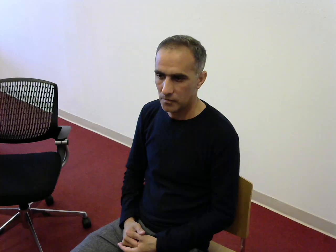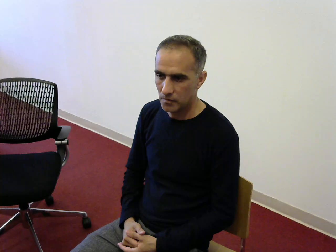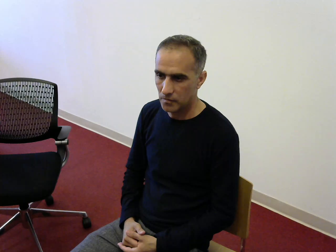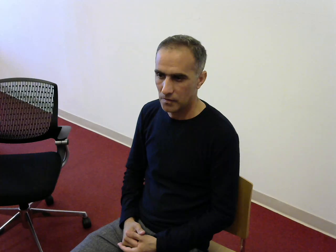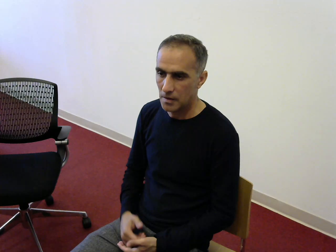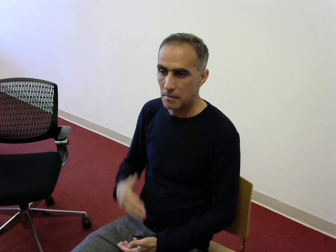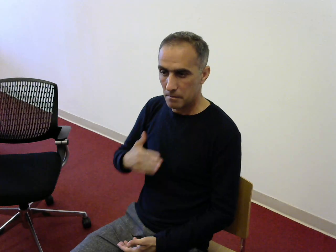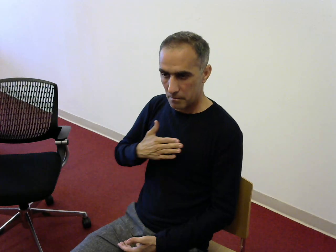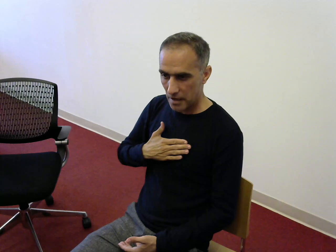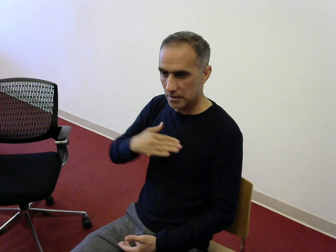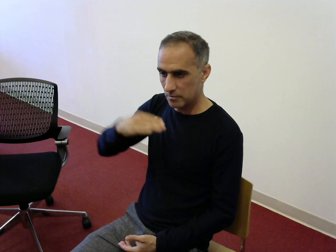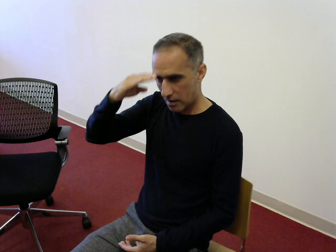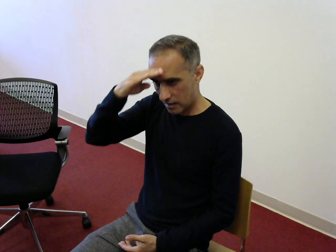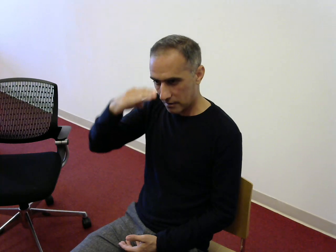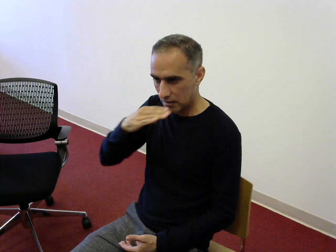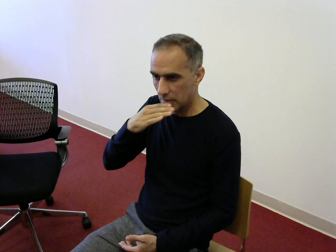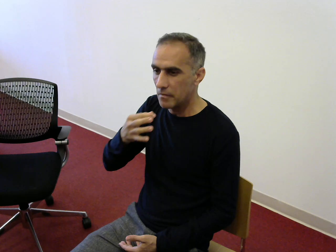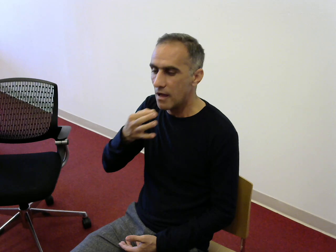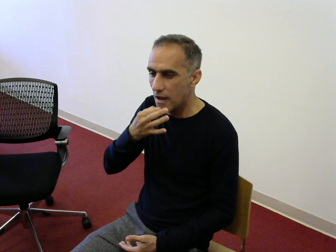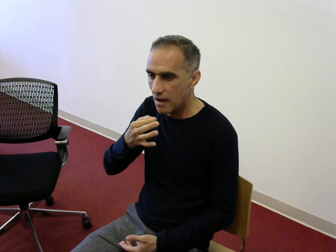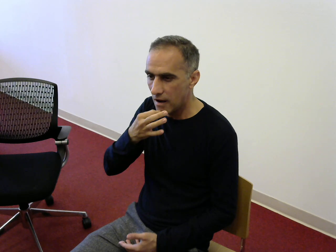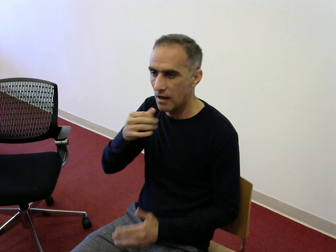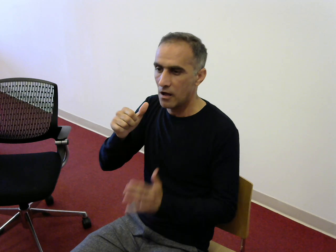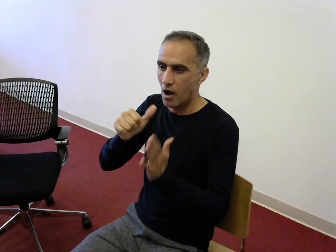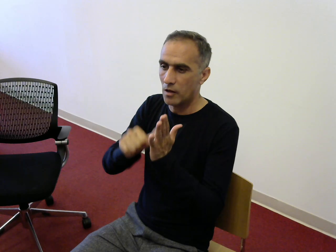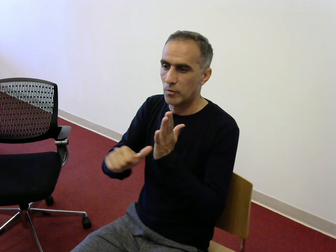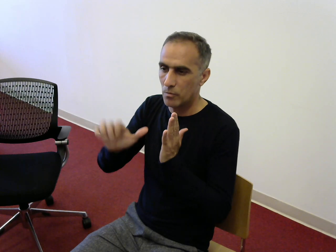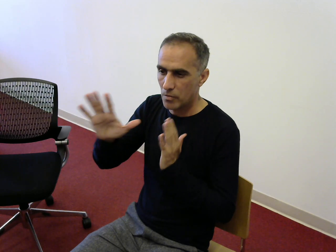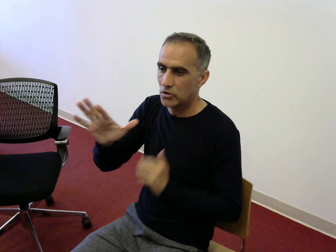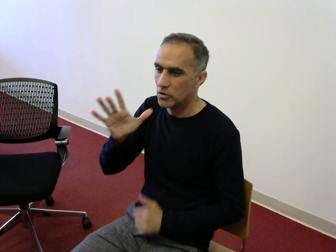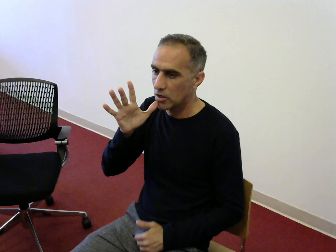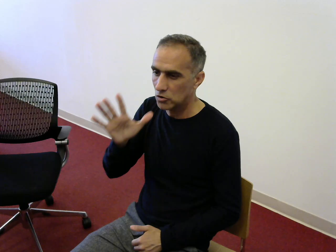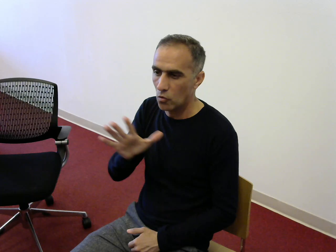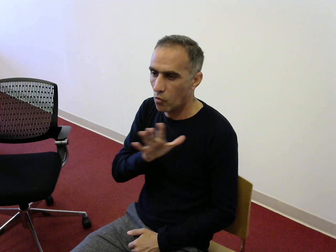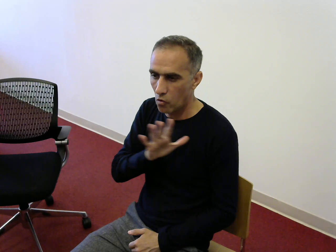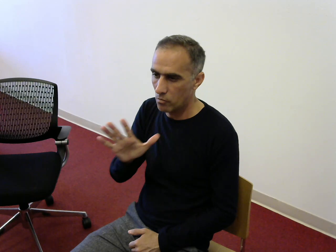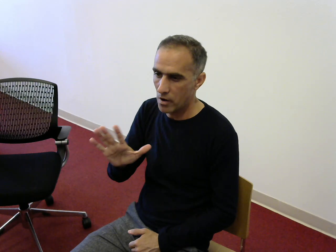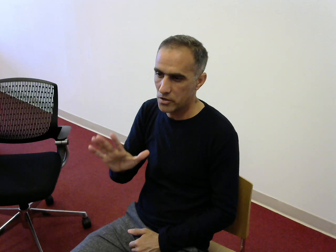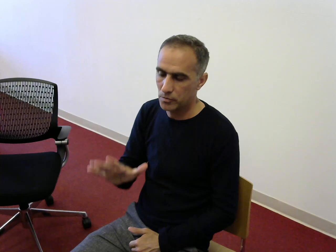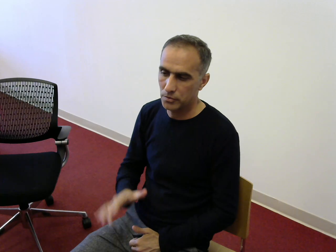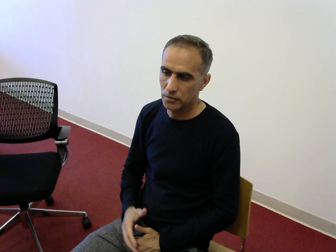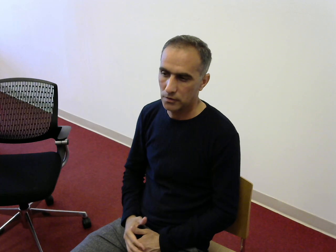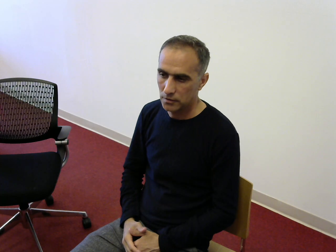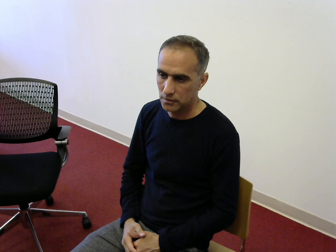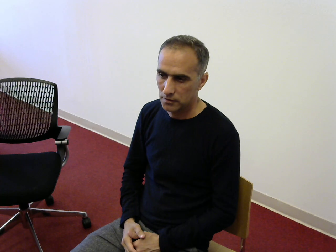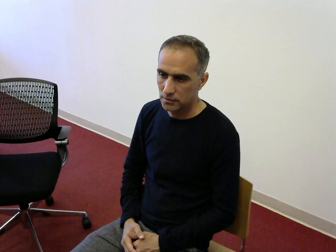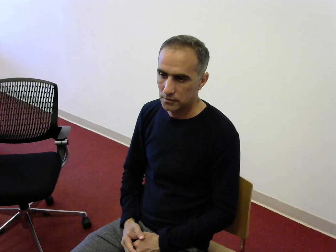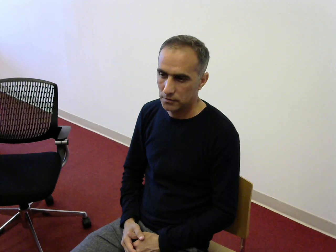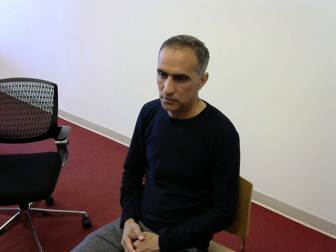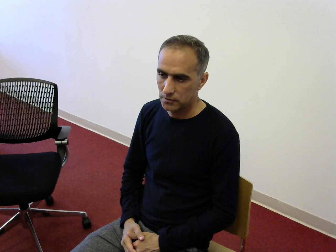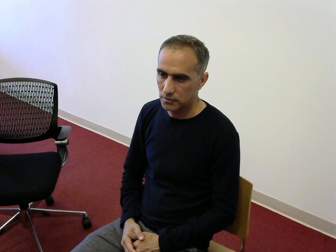Mənim atamın hələ 65 yaşı olmayıb